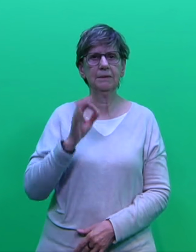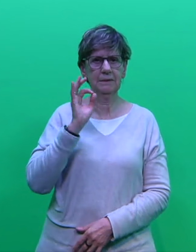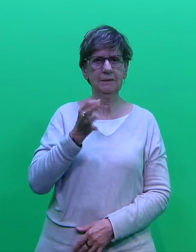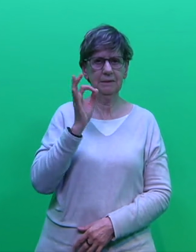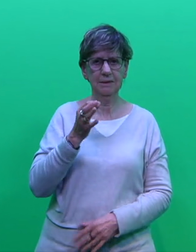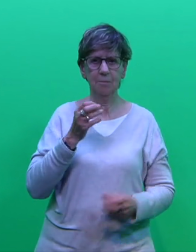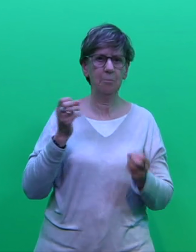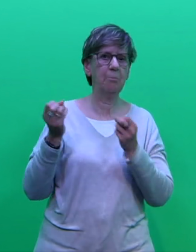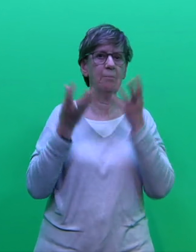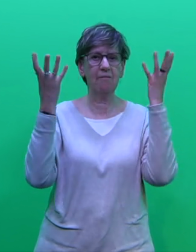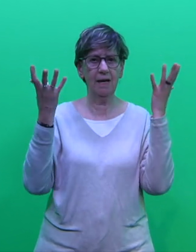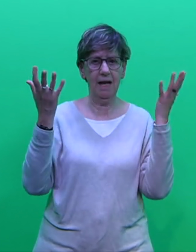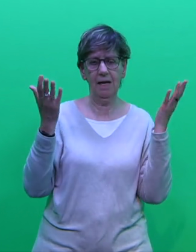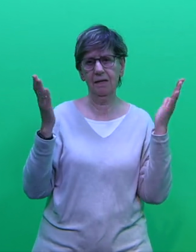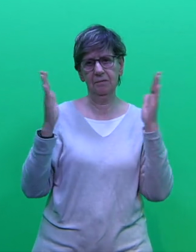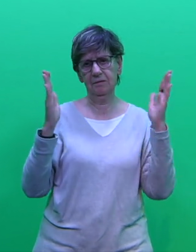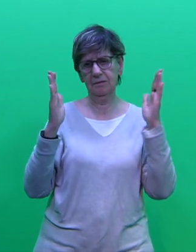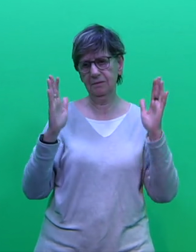Sí, durant la primavera.